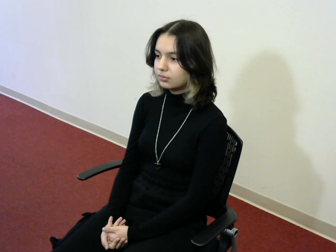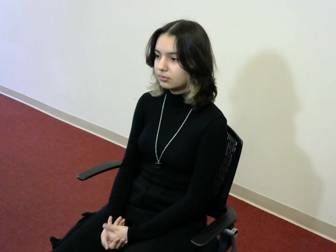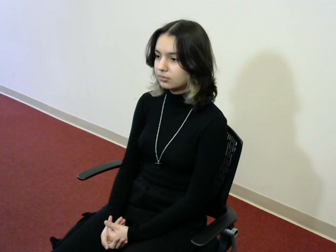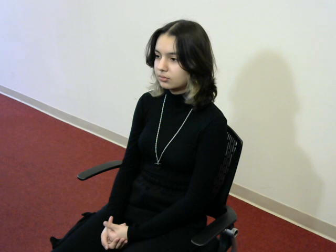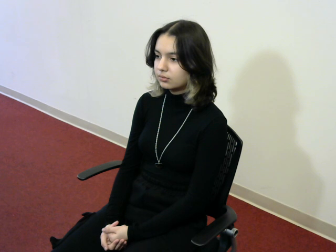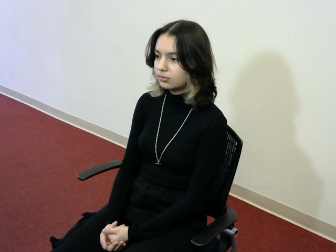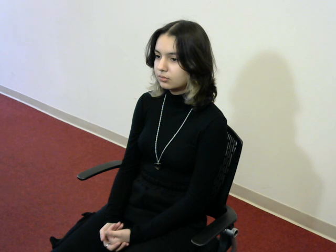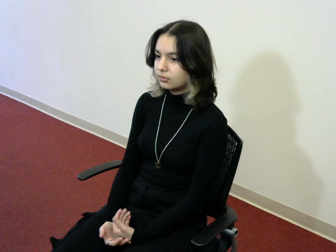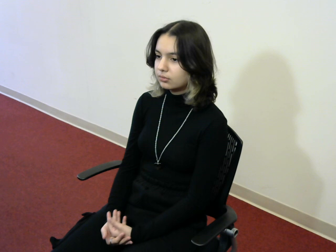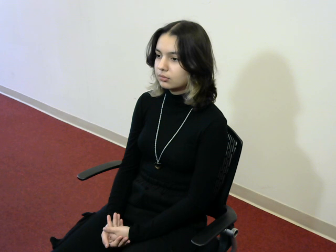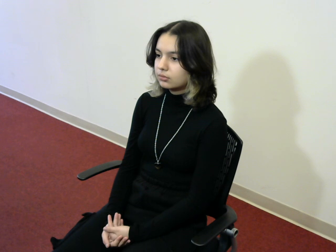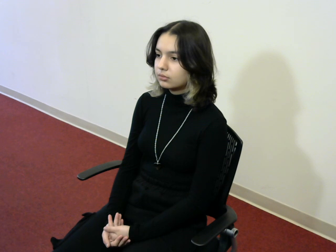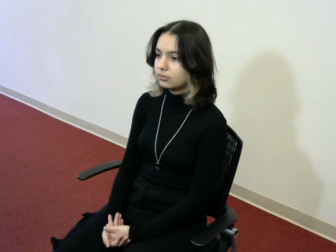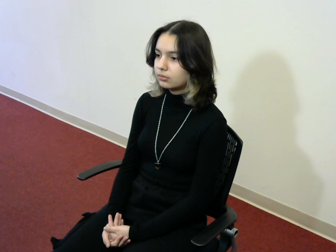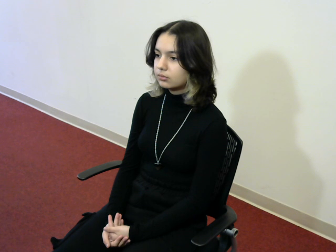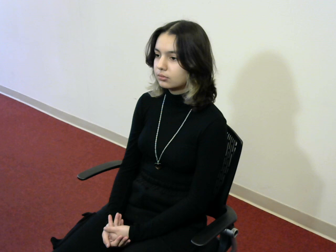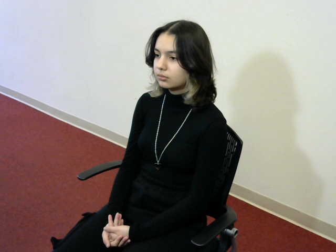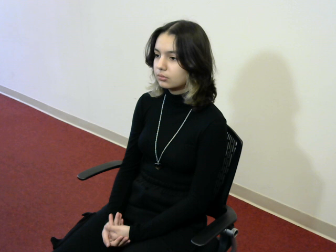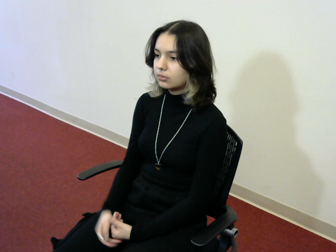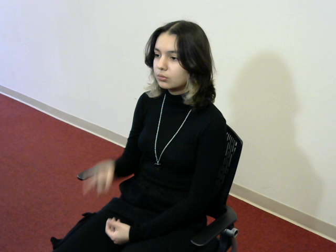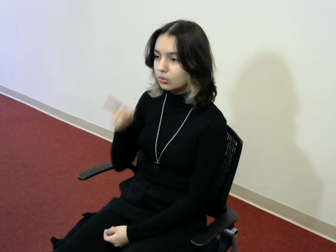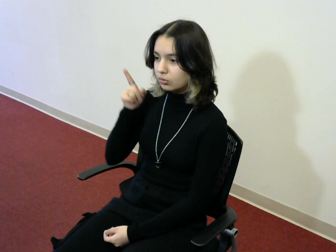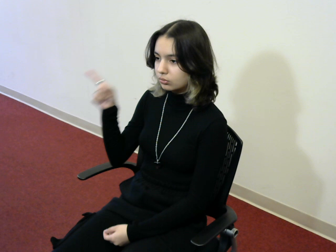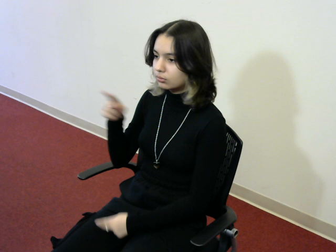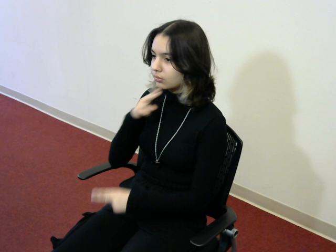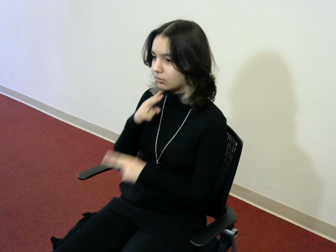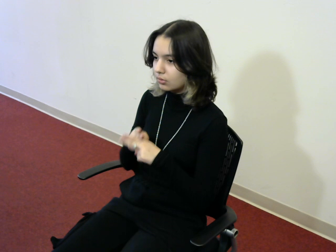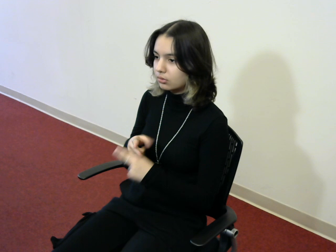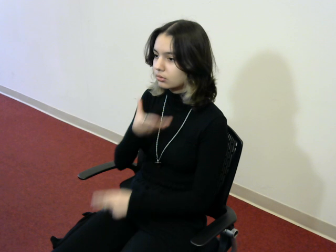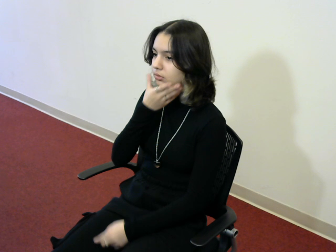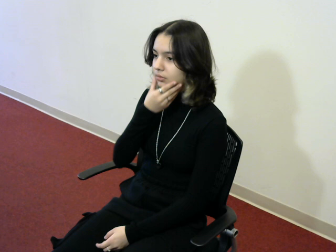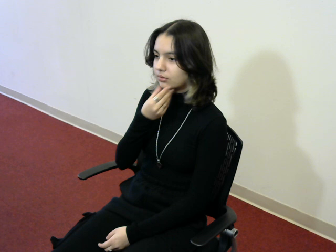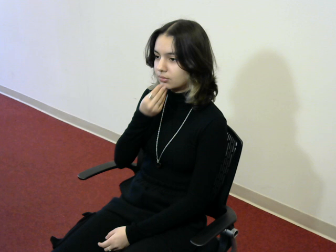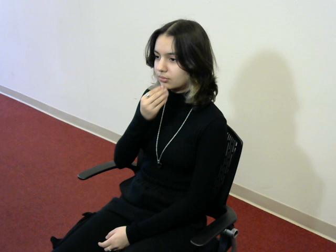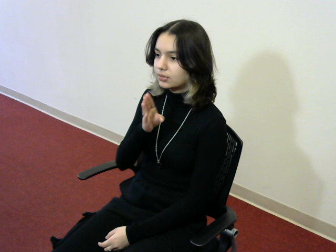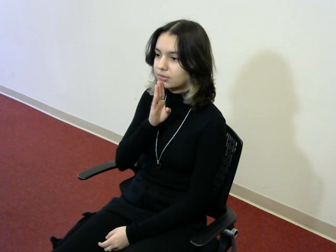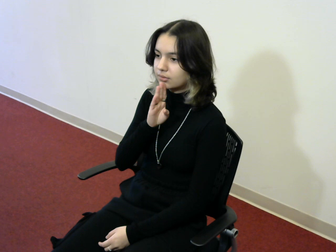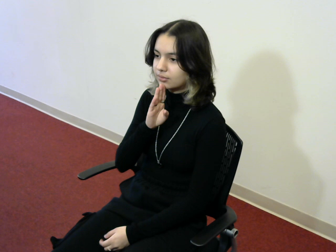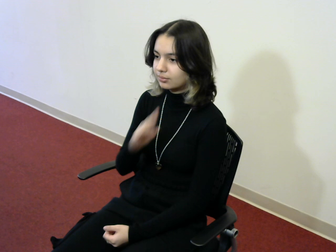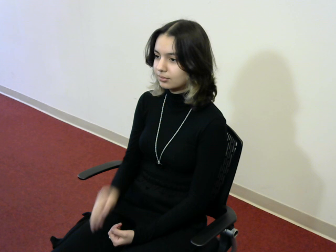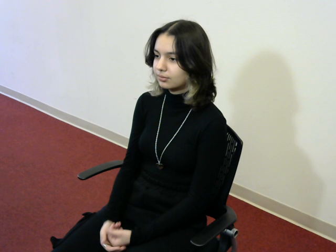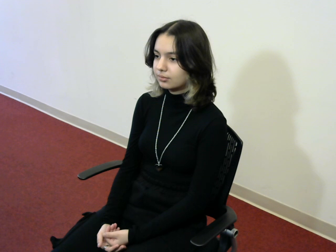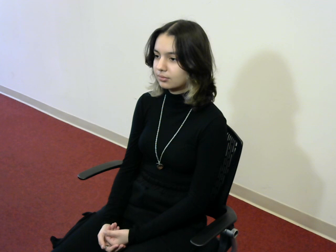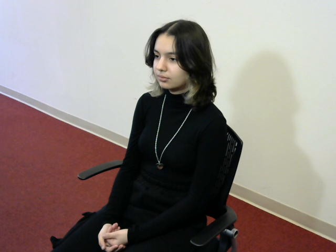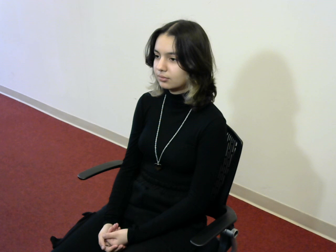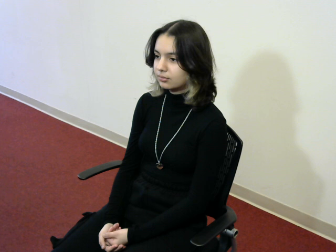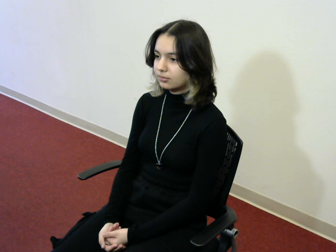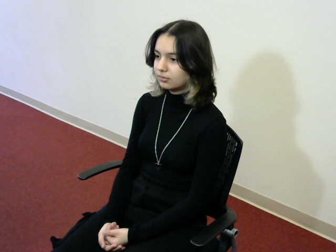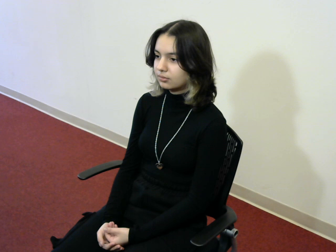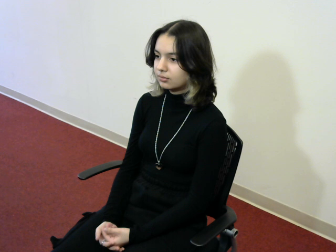Onun bacısı gözəl qızdır